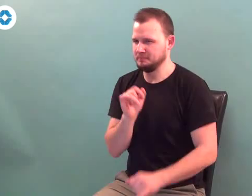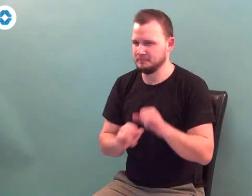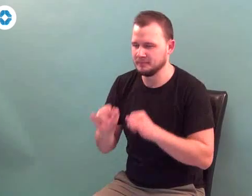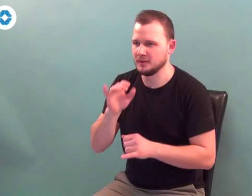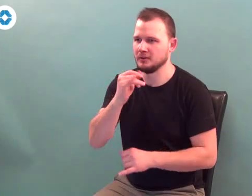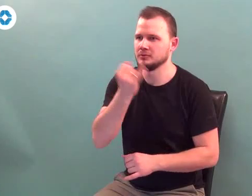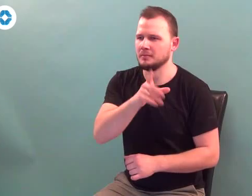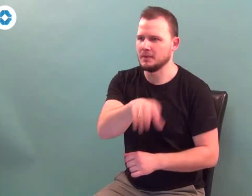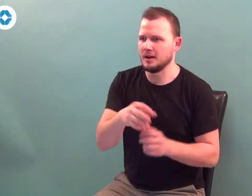Dziecko ma kulę w dłoniach.